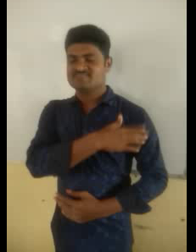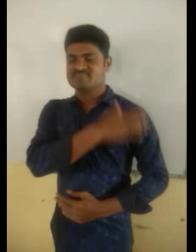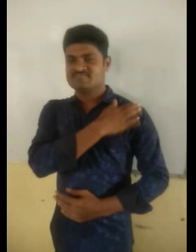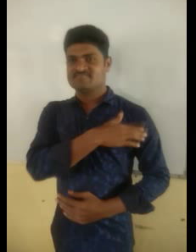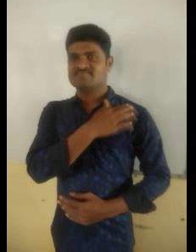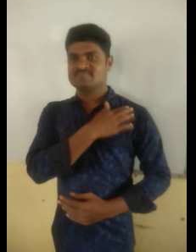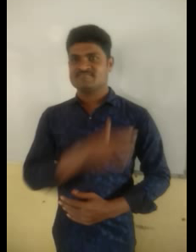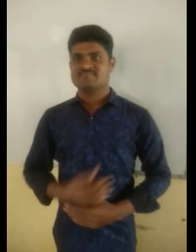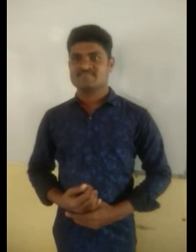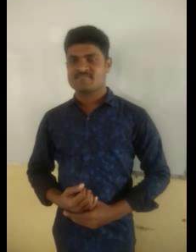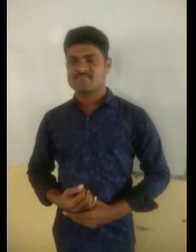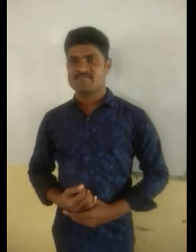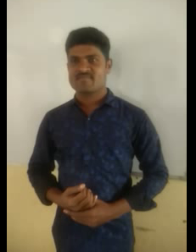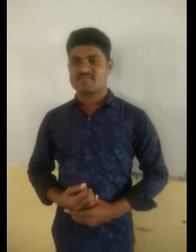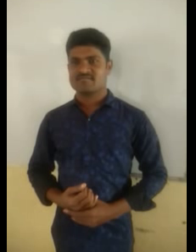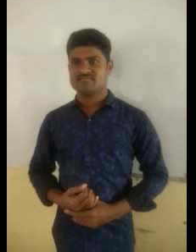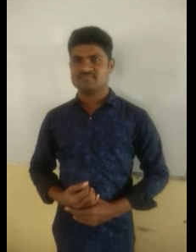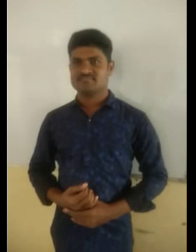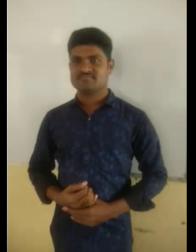that is so kind of you